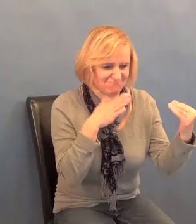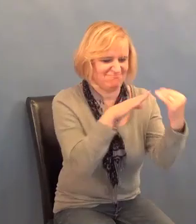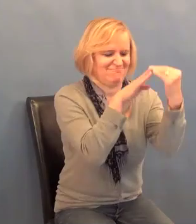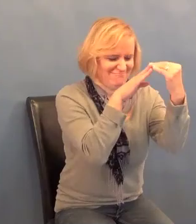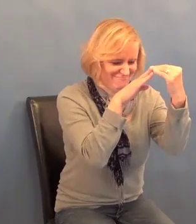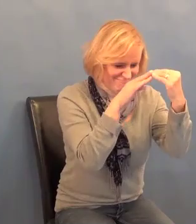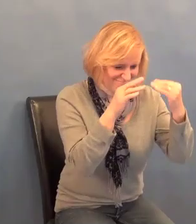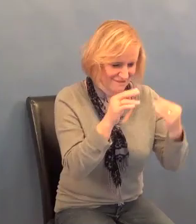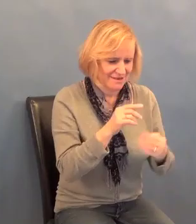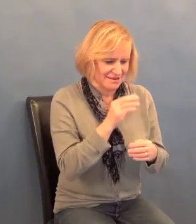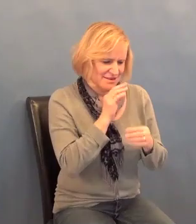Stykają się pyszczkami przez szkło.